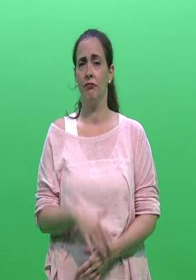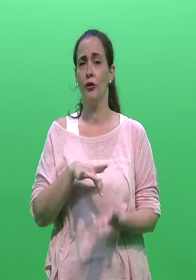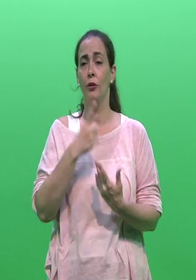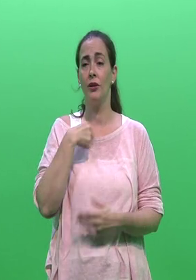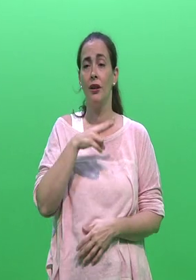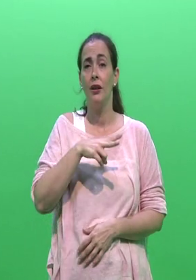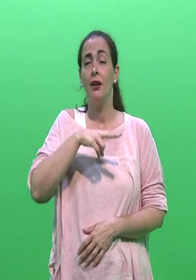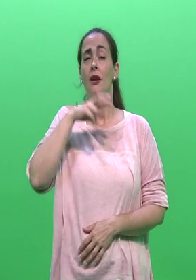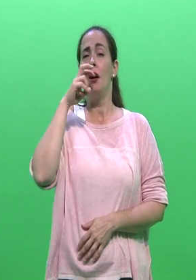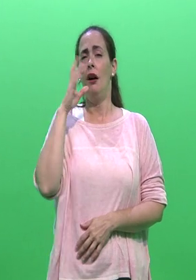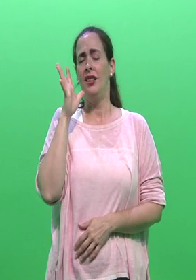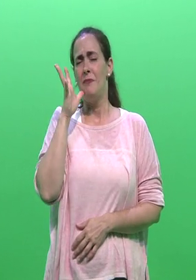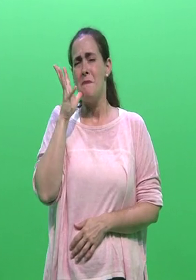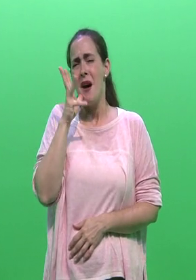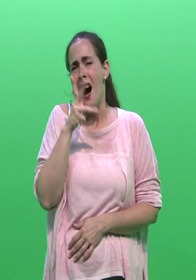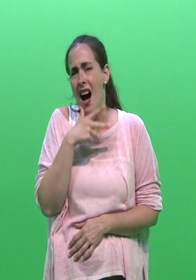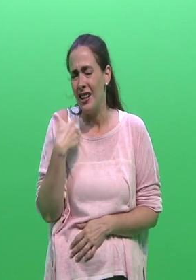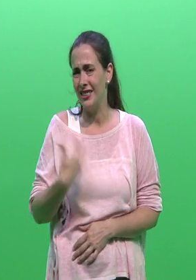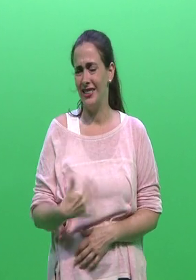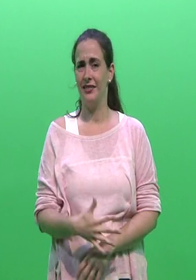Quan respiro em fa força mal.